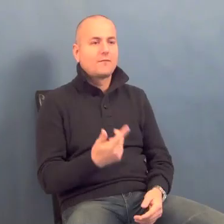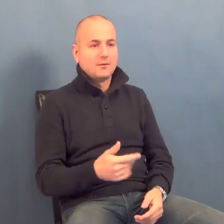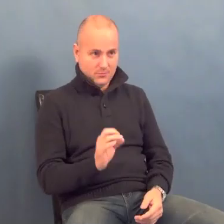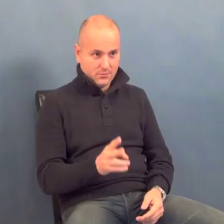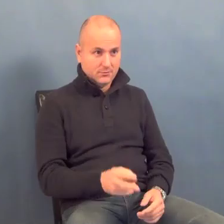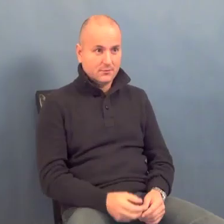Ok?